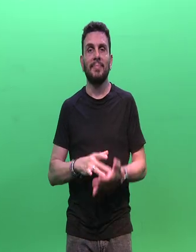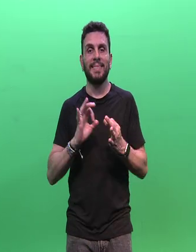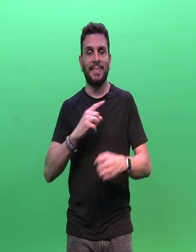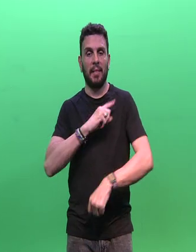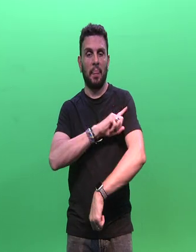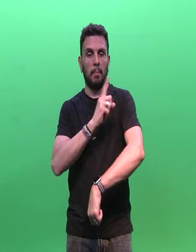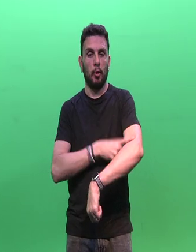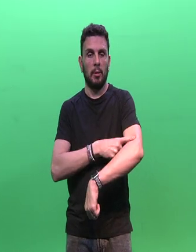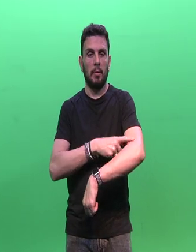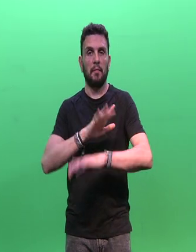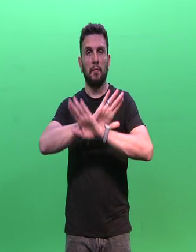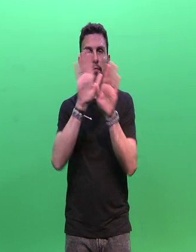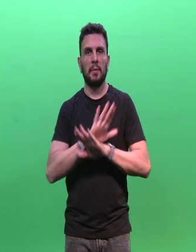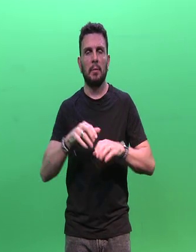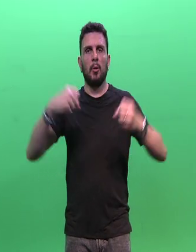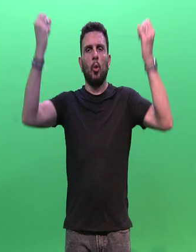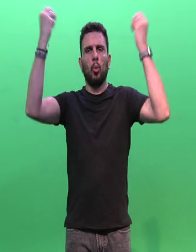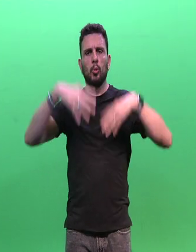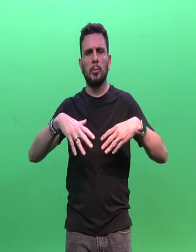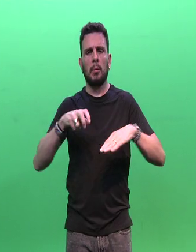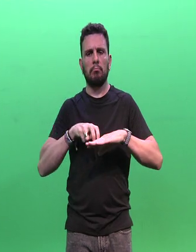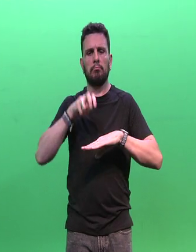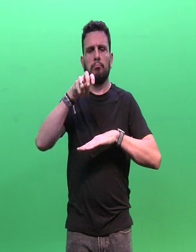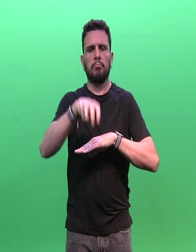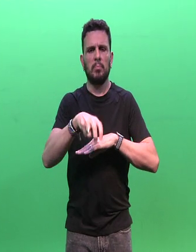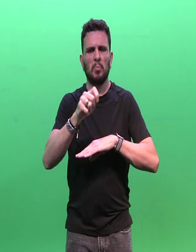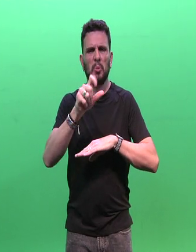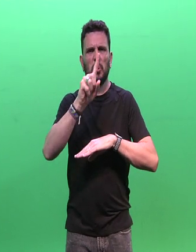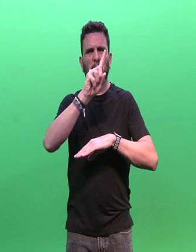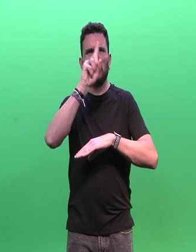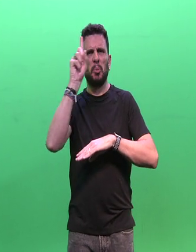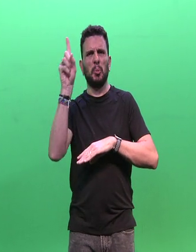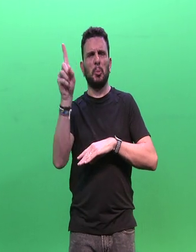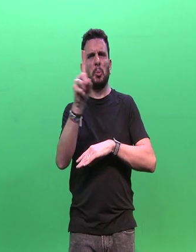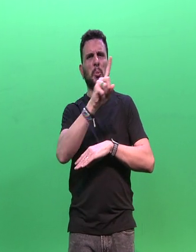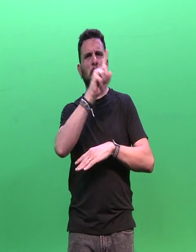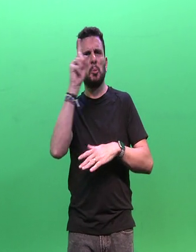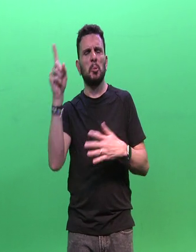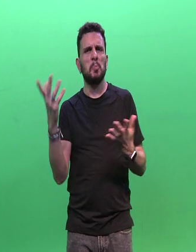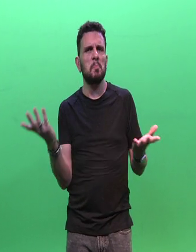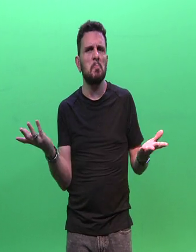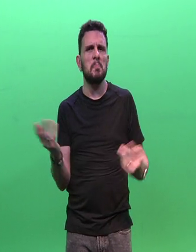Quan acabo de fer esport, em dutxo. Quan surto de la dutxa estic una mica marejat, no sé què em passa.